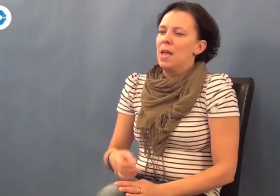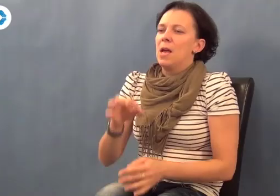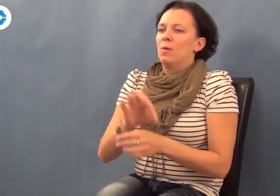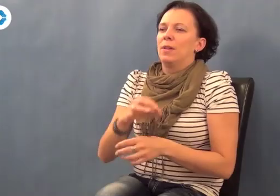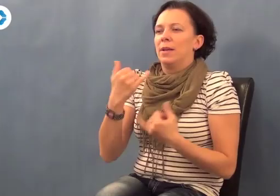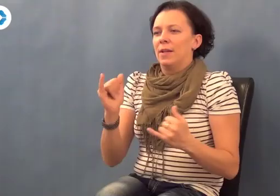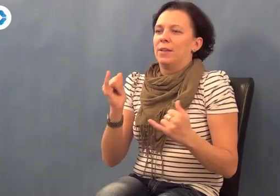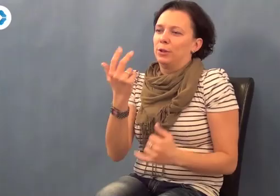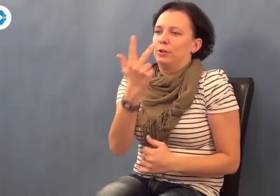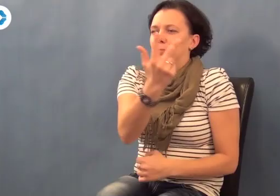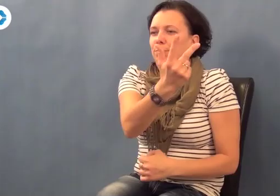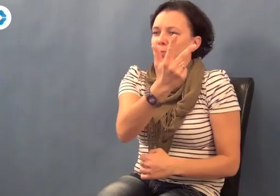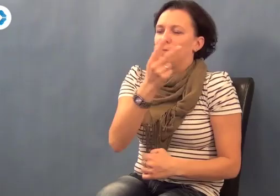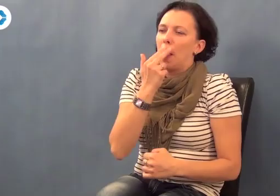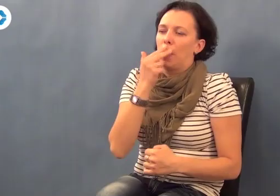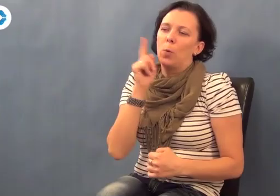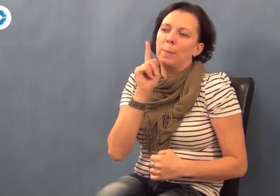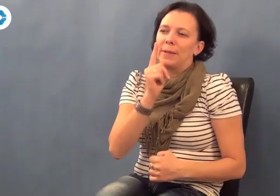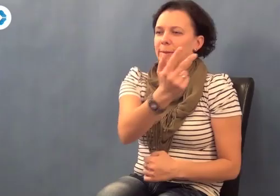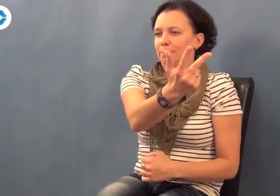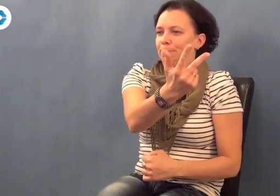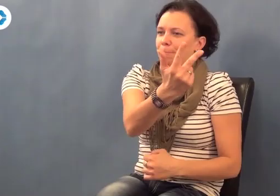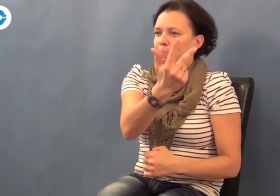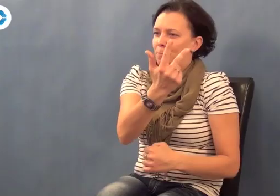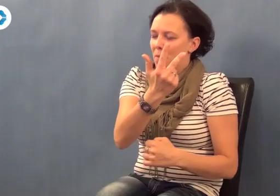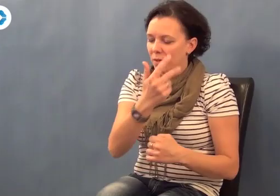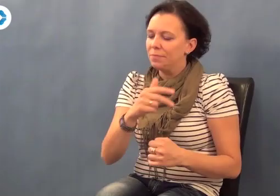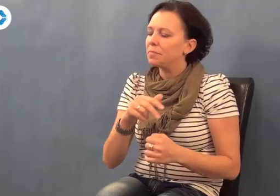W pewnym momencie inne trzy osoby nadchodzą, trzech małych chłopców idzie.